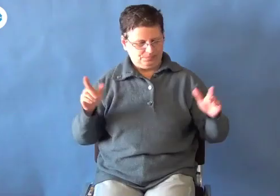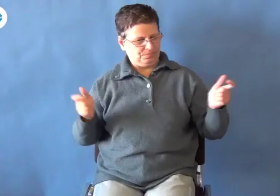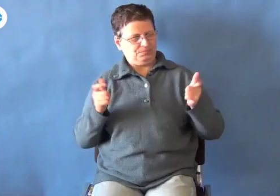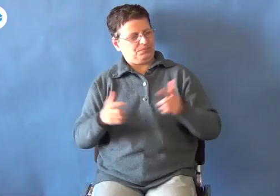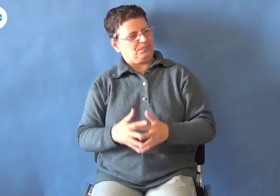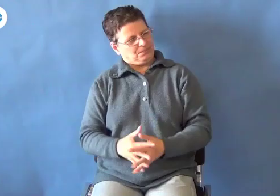To niebezpieczne.